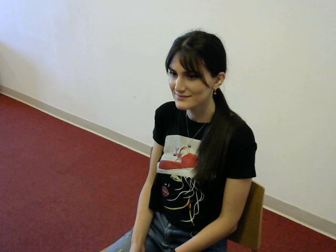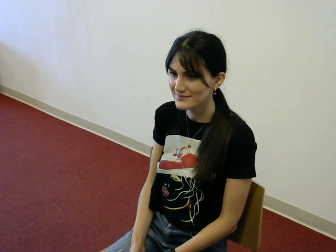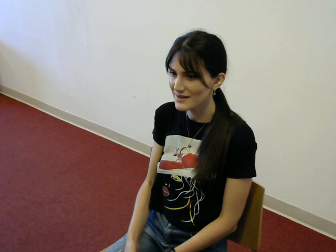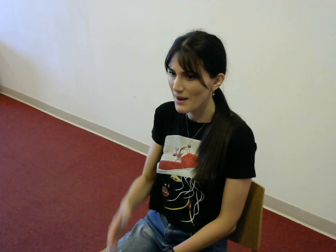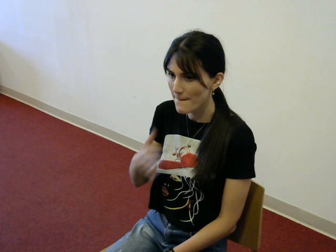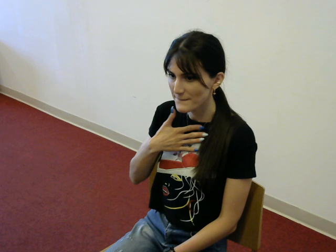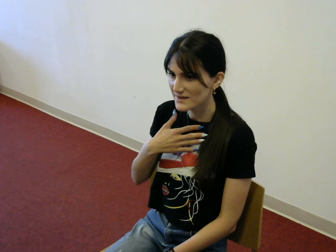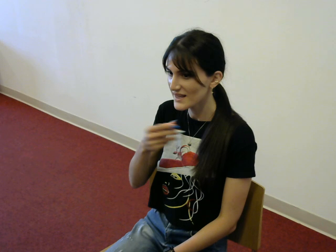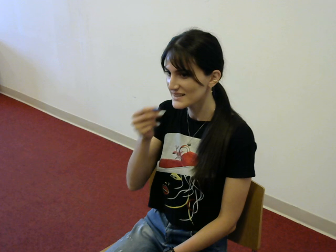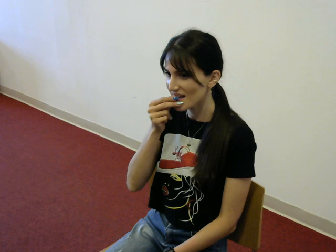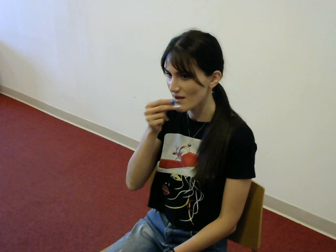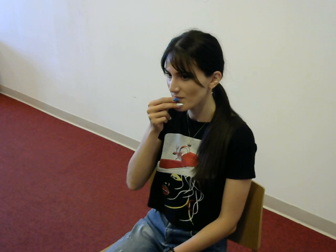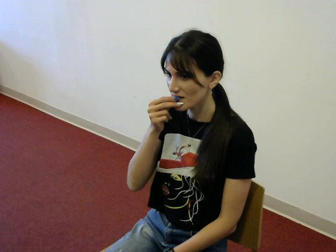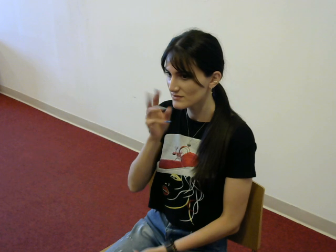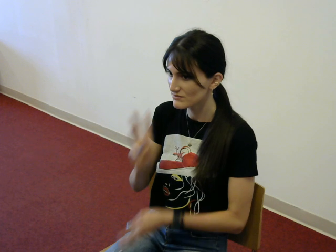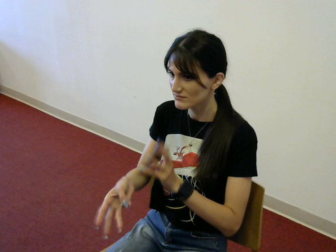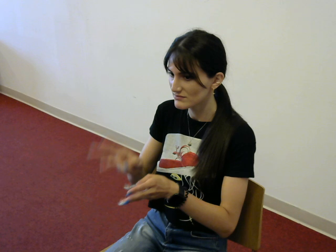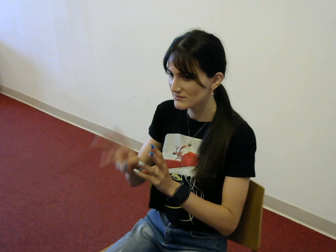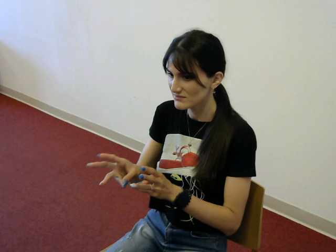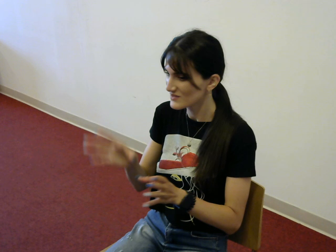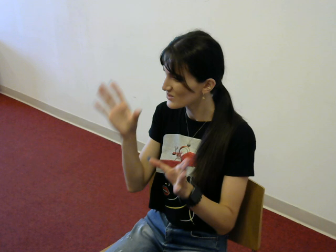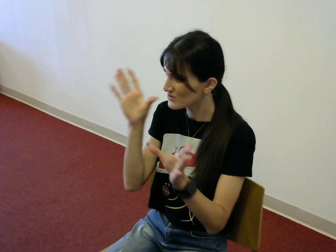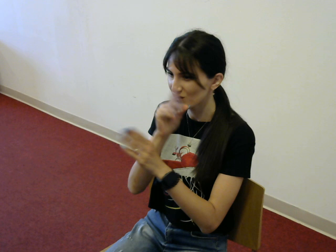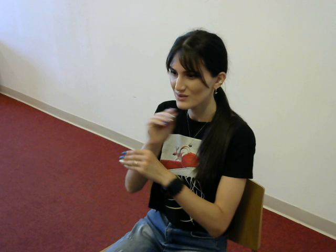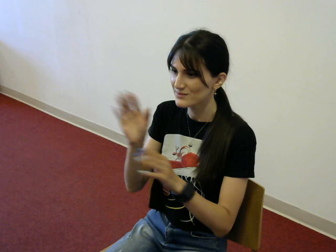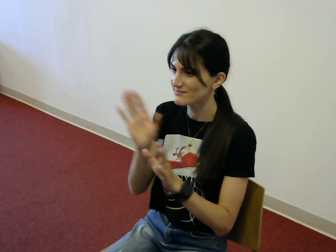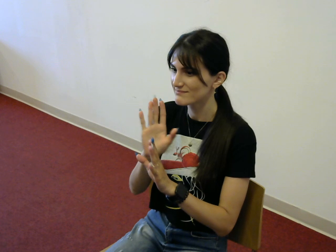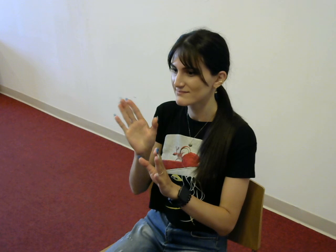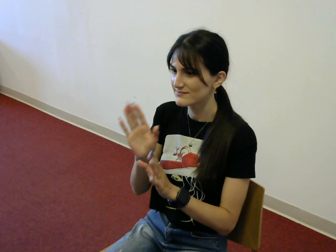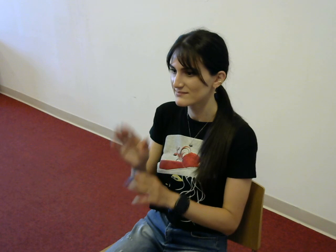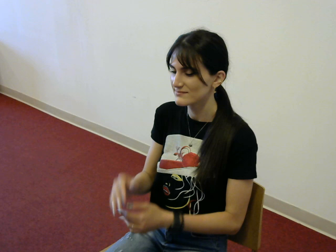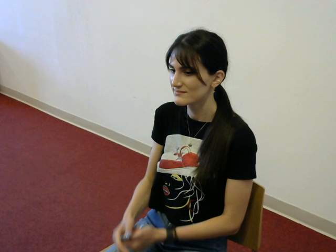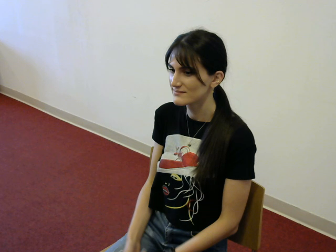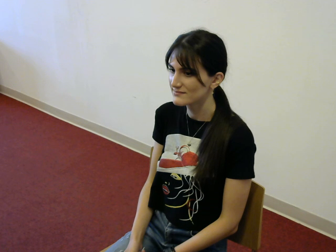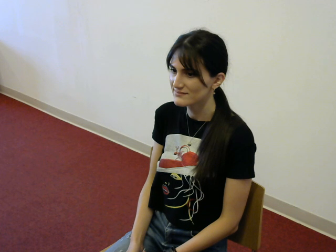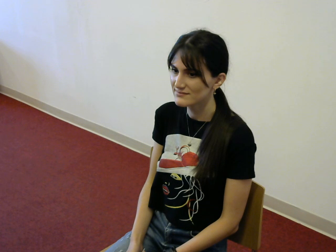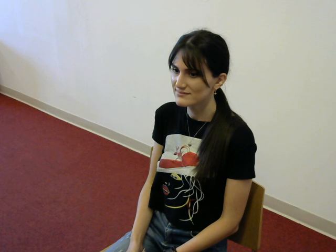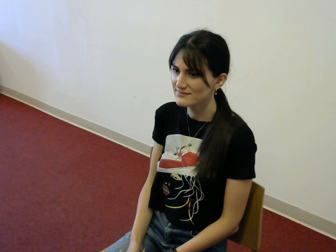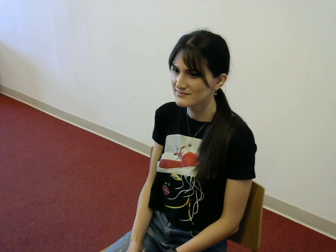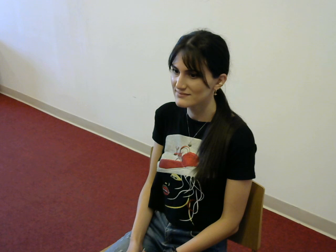Mən yemək bişirməyi bacarmıram